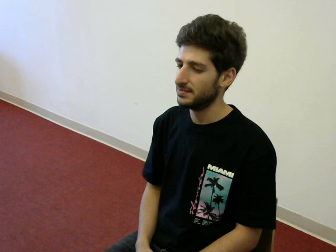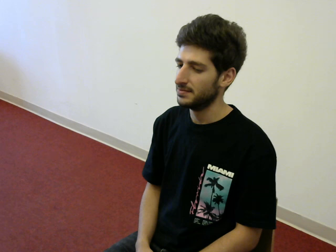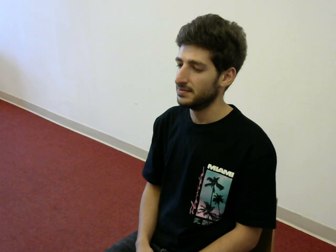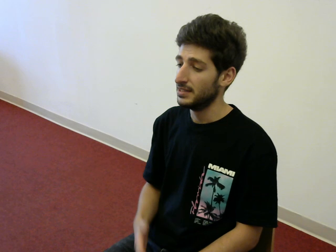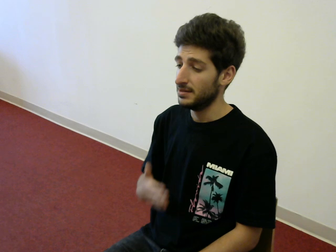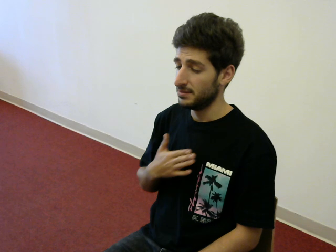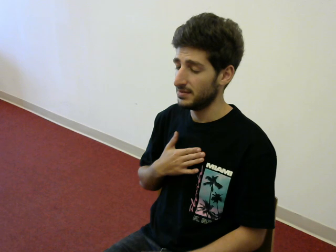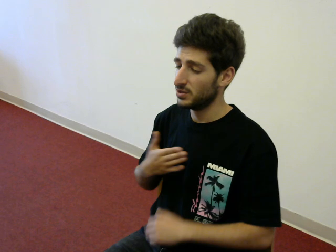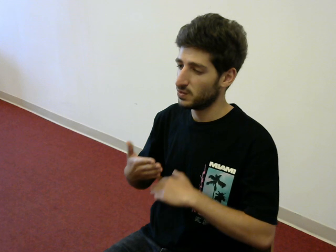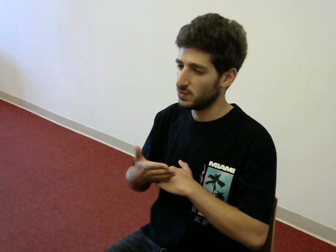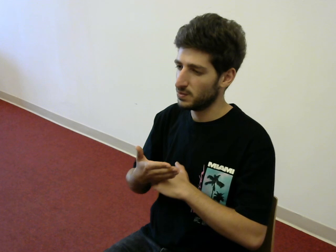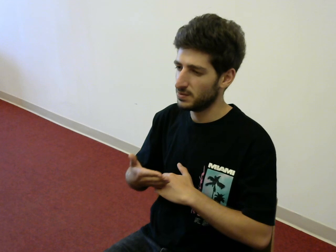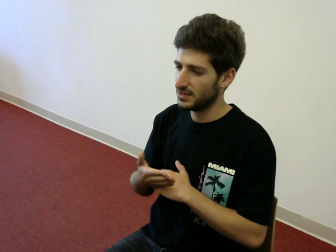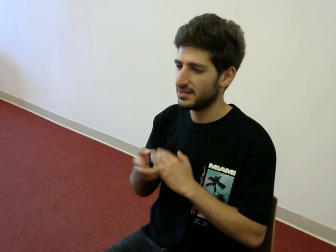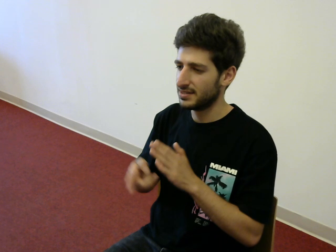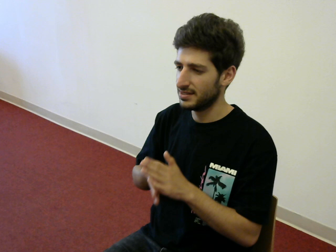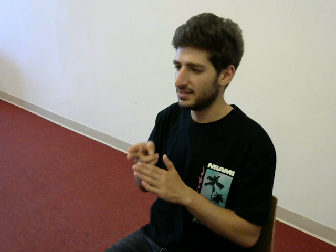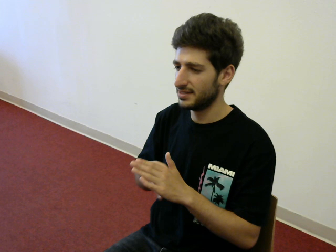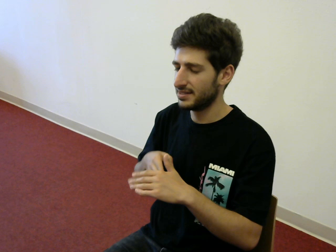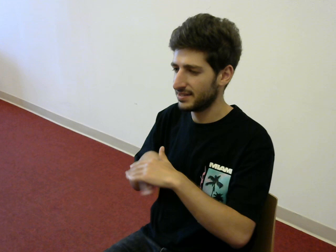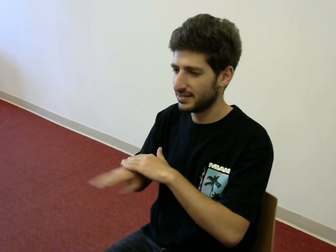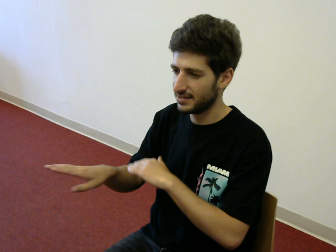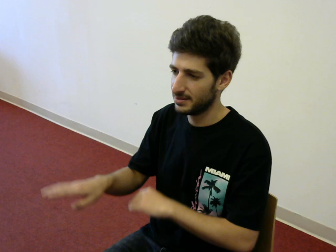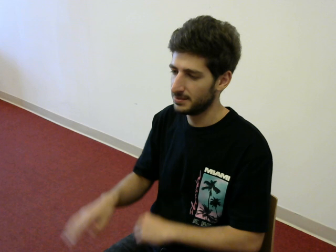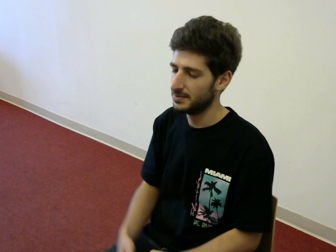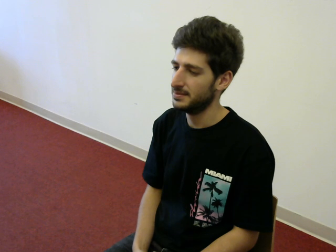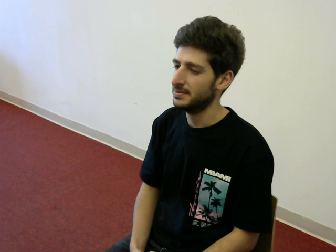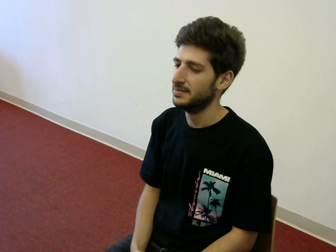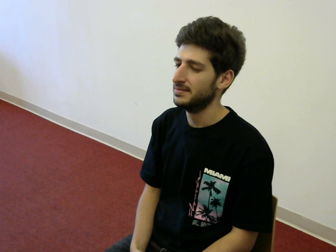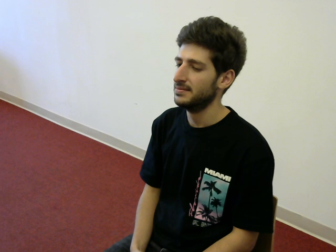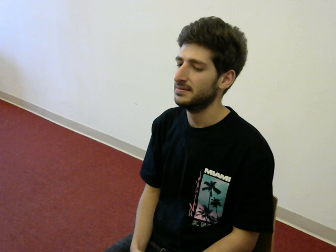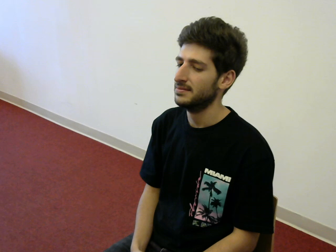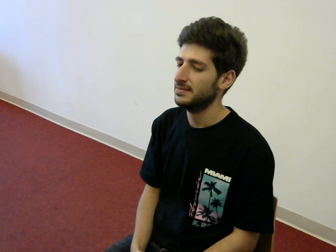Mən Sumqayıta qatarla gedirəm